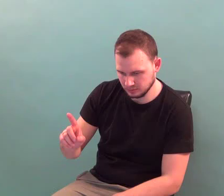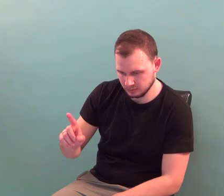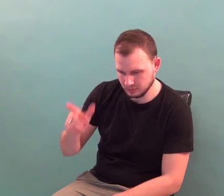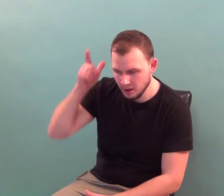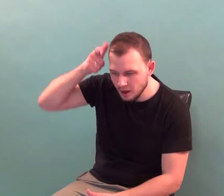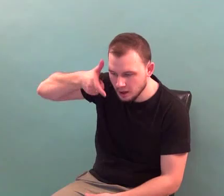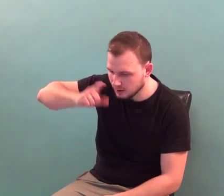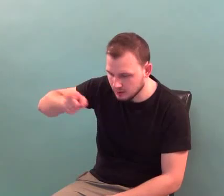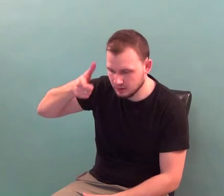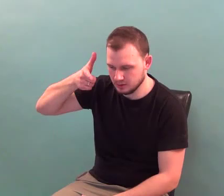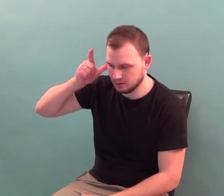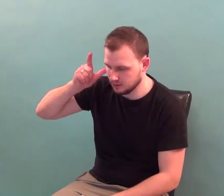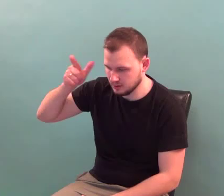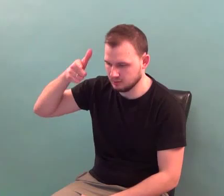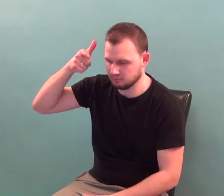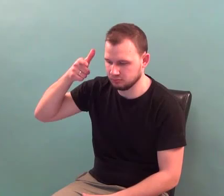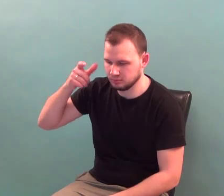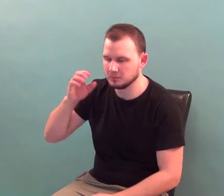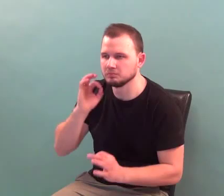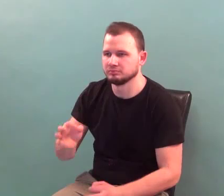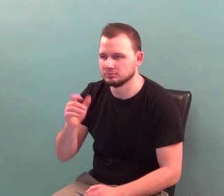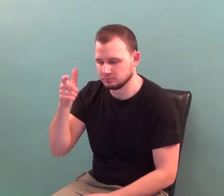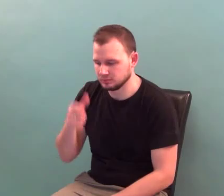Nie wolno mieć źle założonego kasku, musi być dobrze i równo.